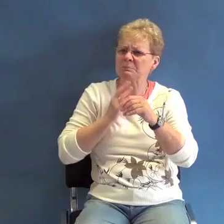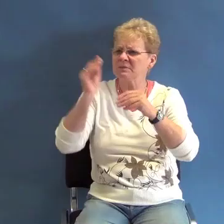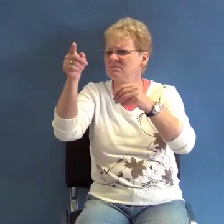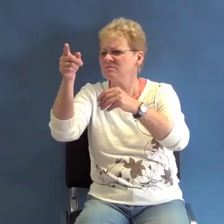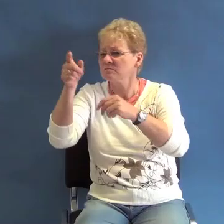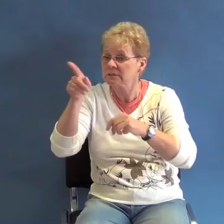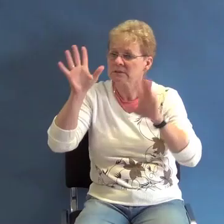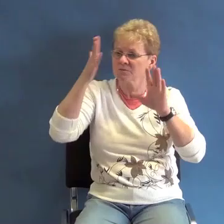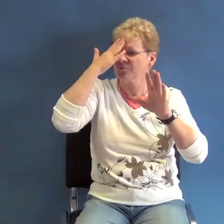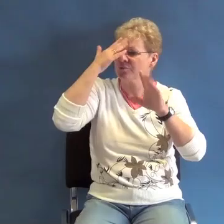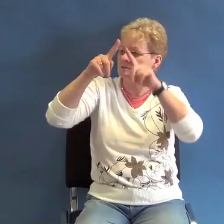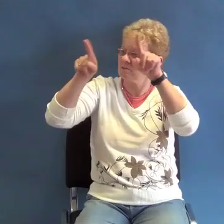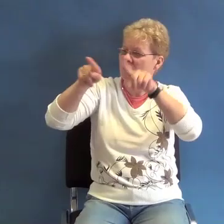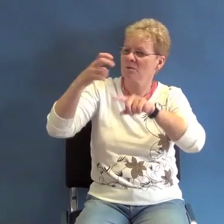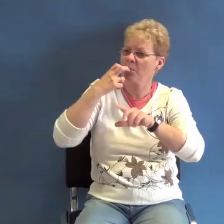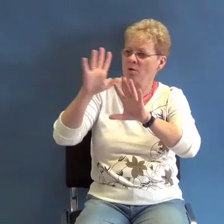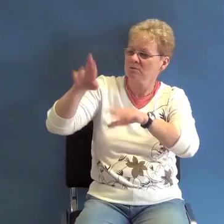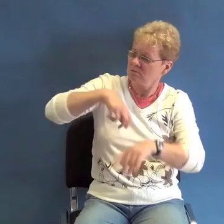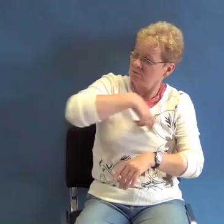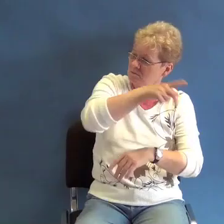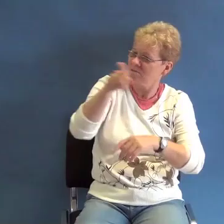Jeśli widzę tabliczkę ostrzegawczą to lepiej pójść inną drogą.